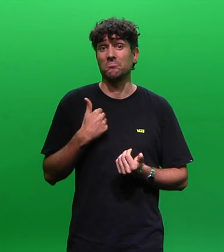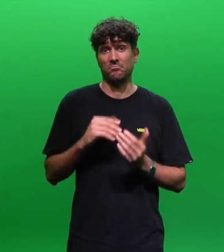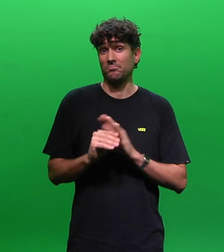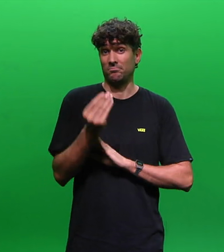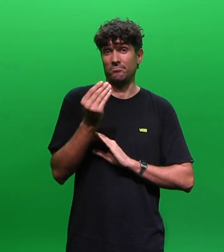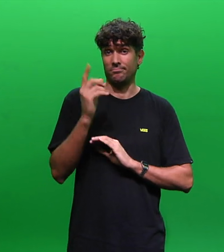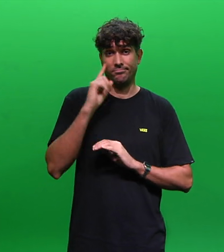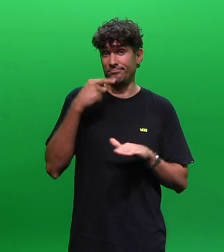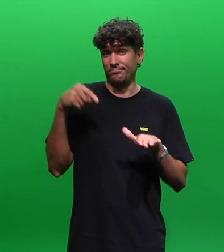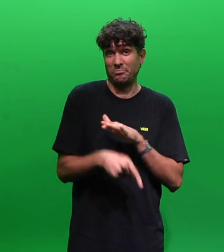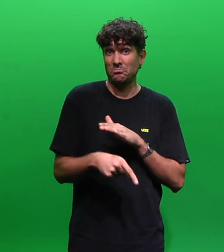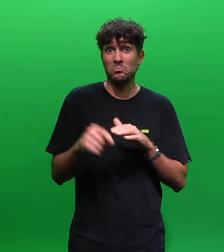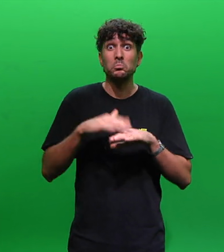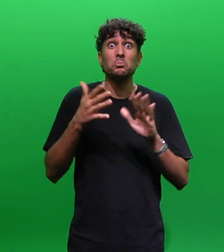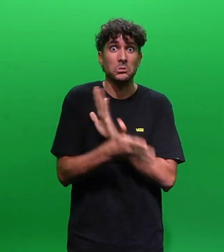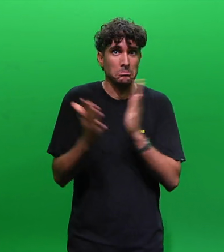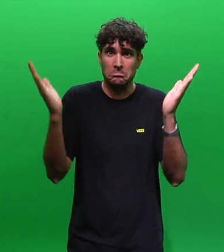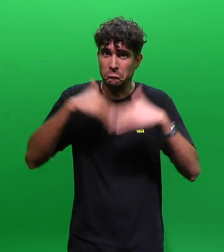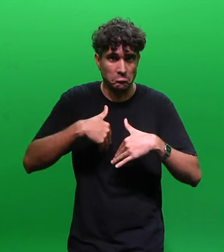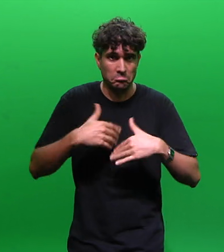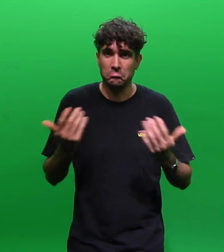Vaig néixer sord profund, però no hi ha un motiu.